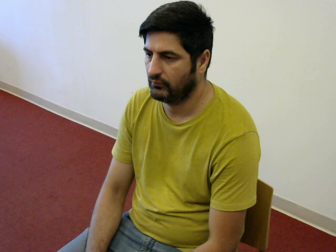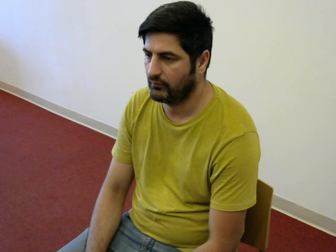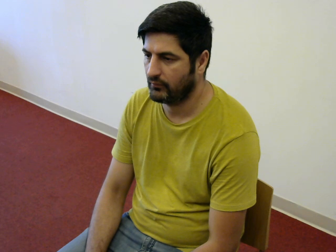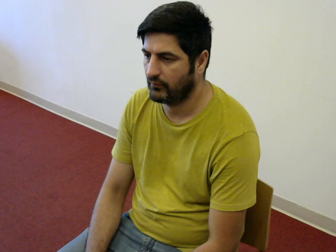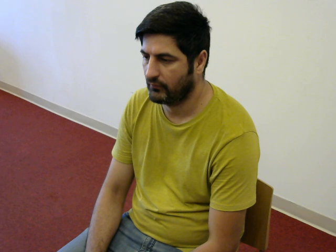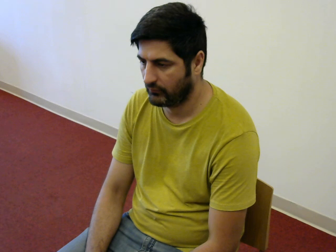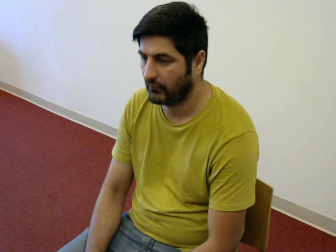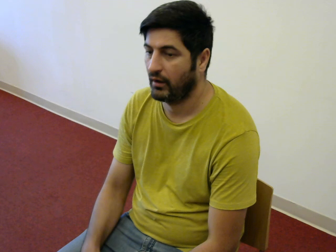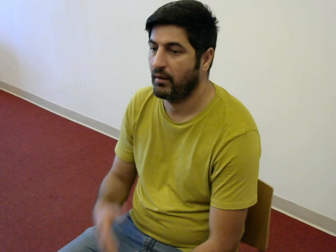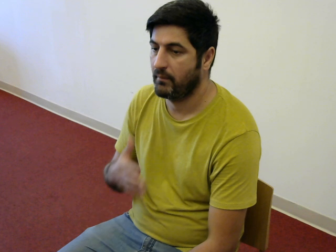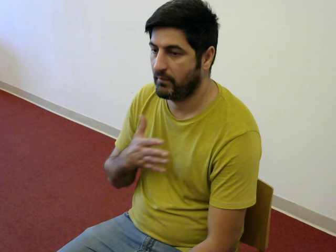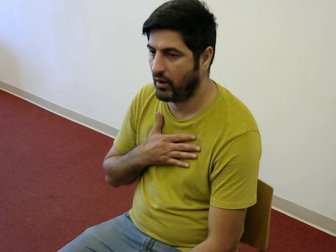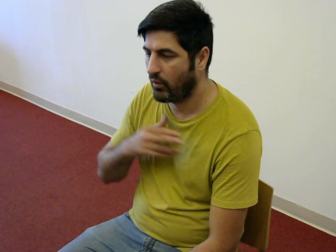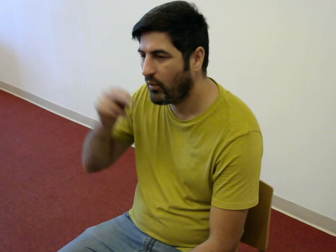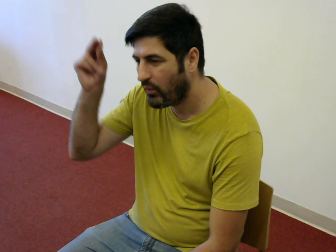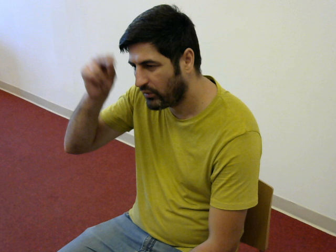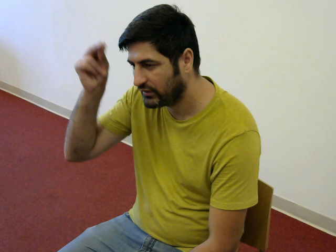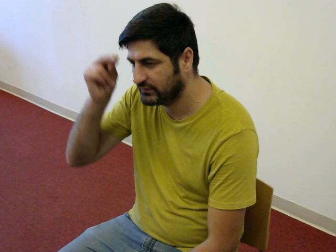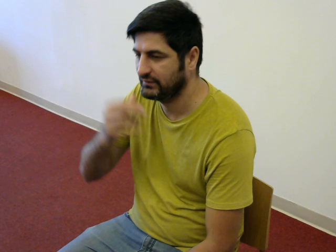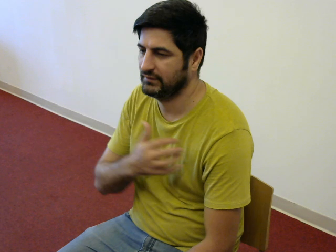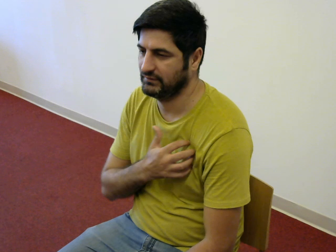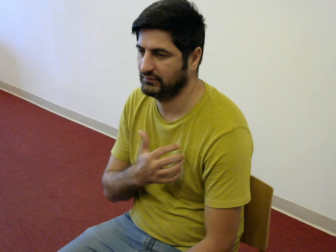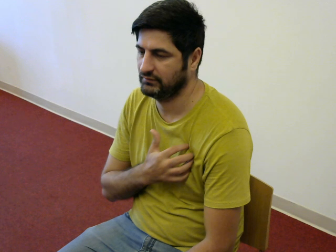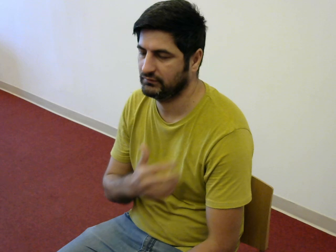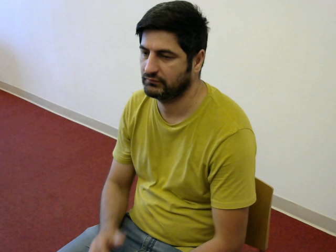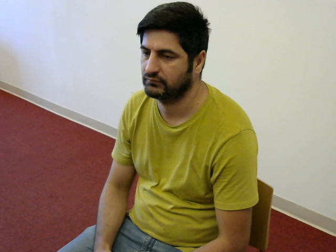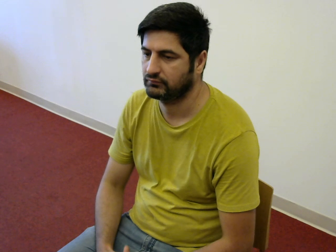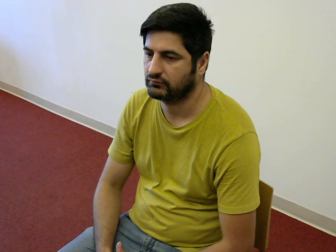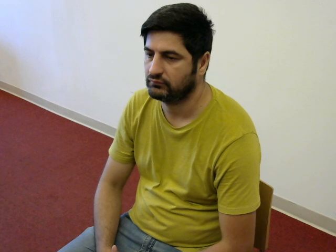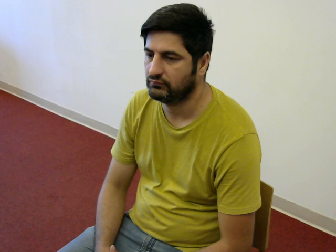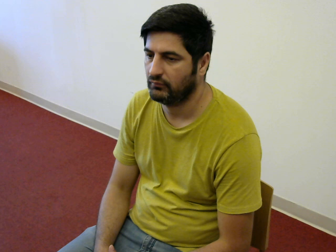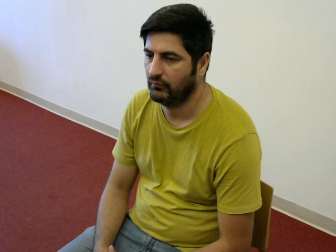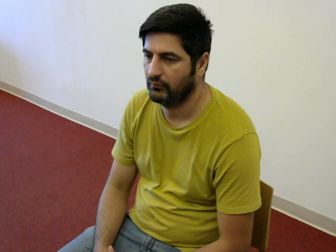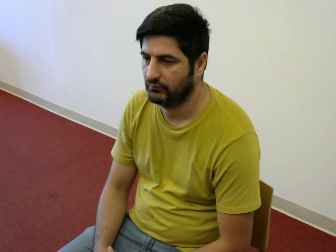Mən öyrənmək istəyirəm